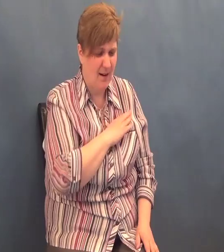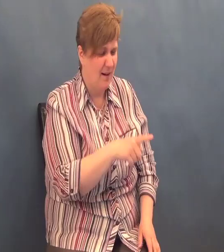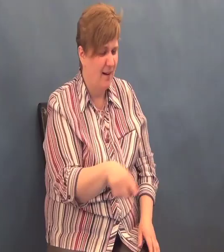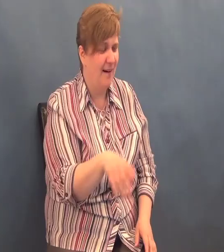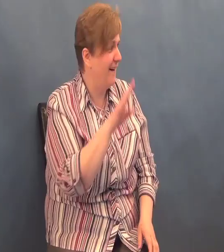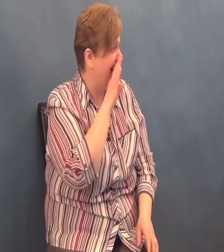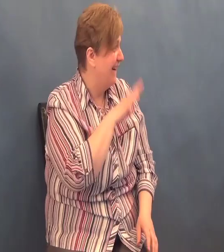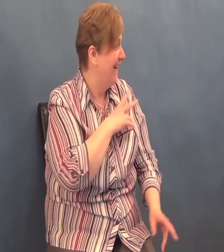Te są okropne.